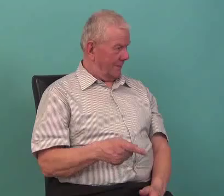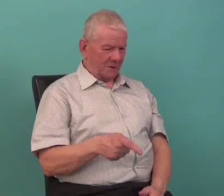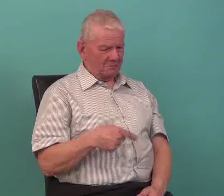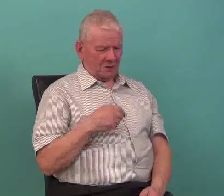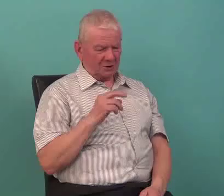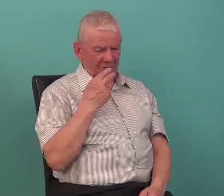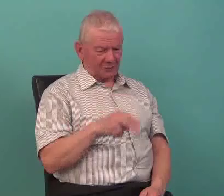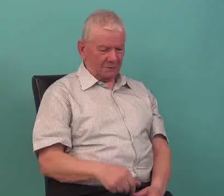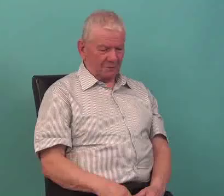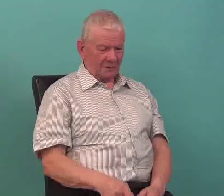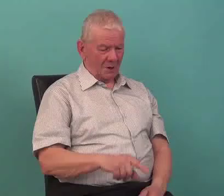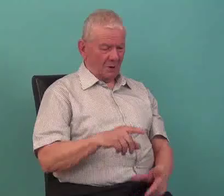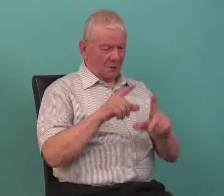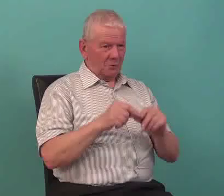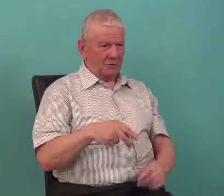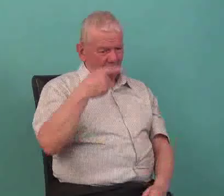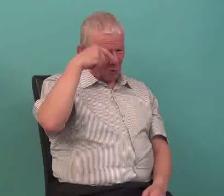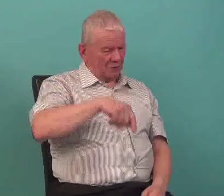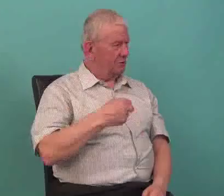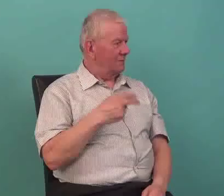Ja jeszcze nie widziałem takiego znaku.